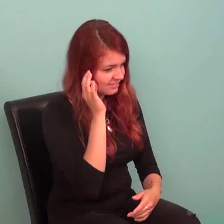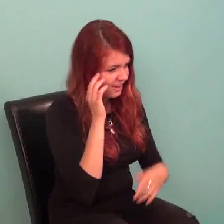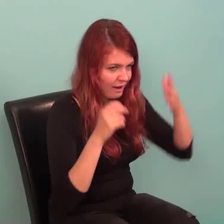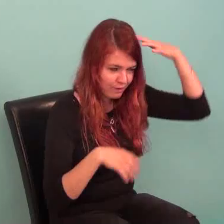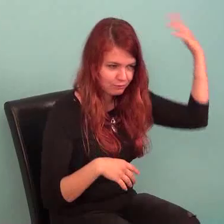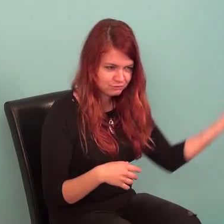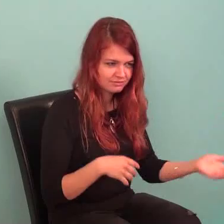Kapelusz mu spadł z głowy.